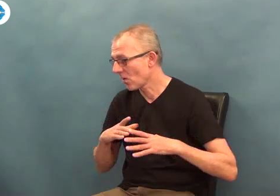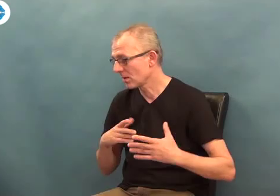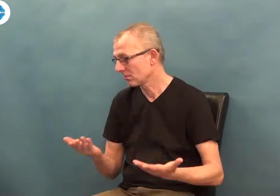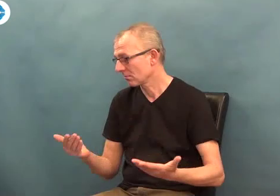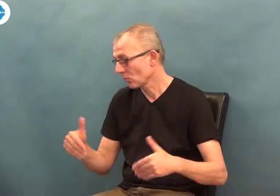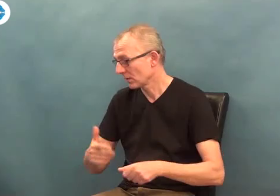Możemy dwudziestego ósmego.